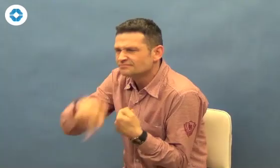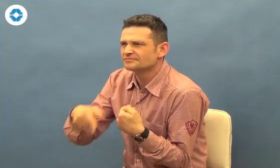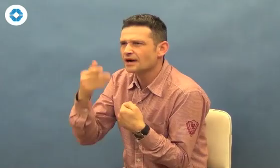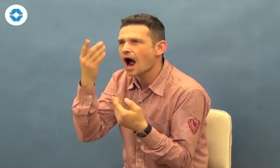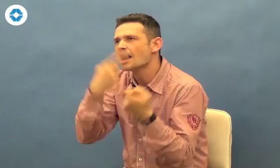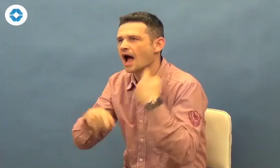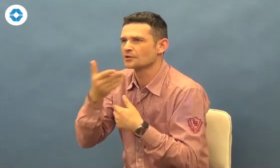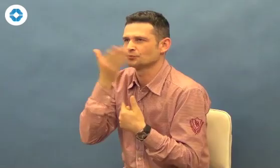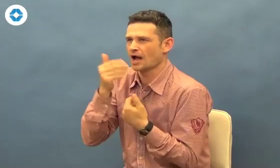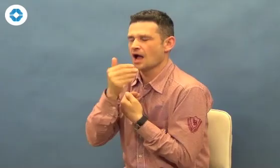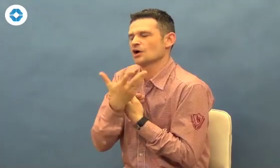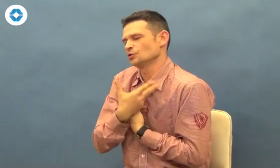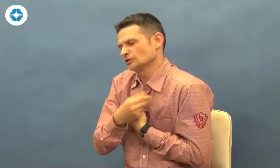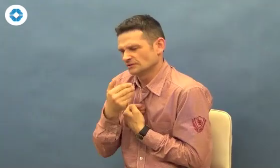Pies nie jest ranny, chłopcu ulżyło.